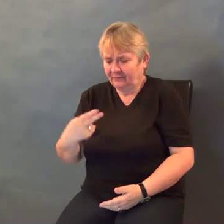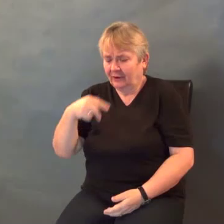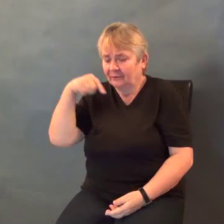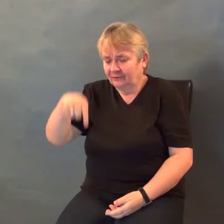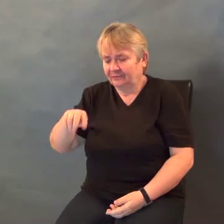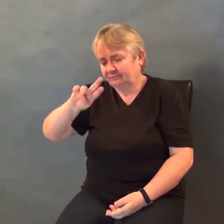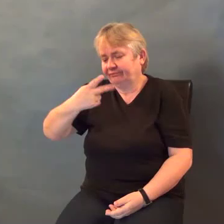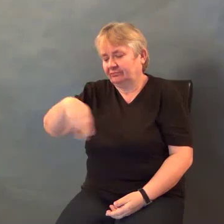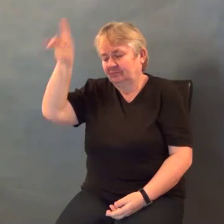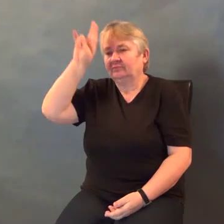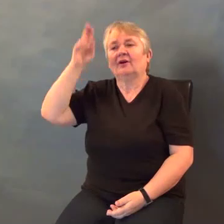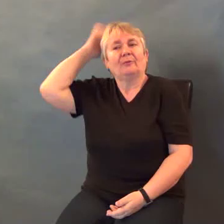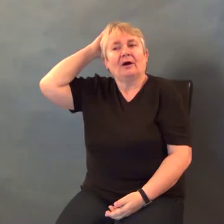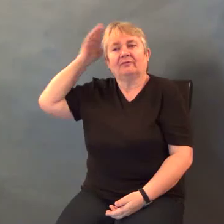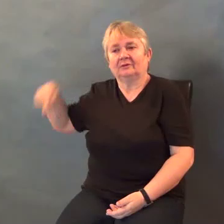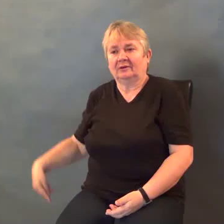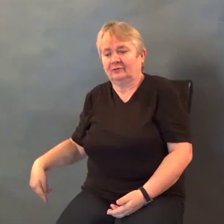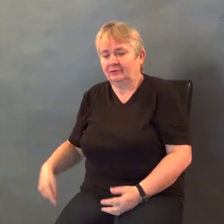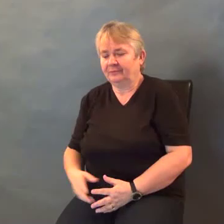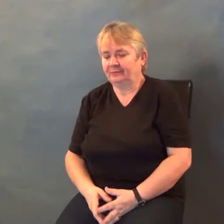Można upaść na głowę.